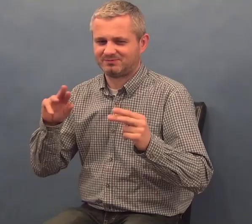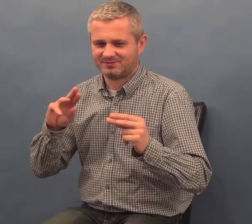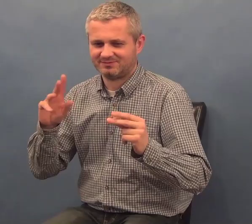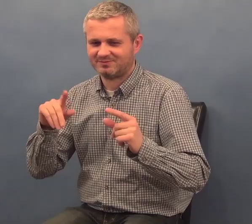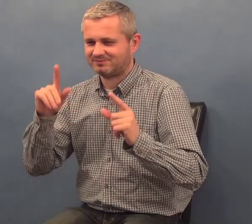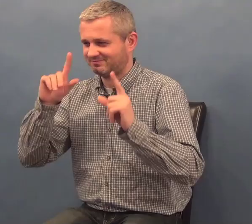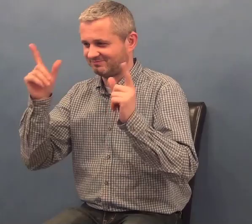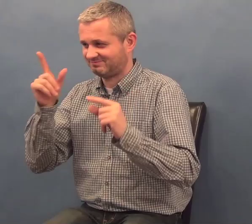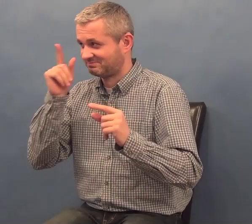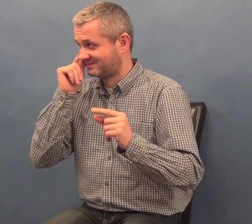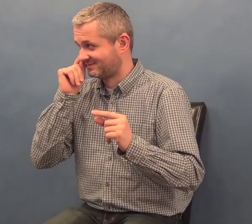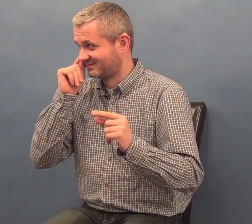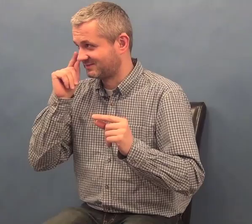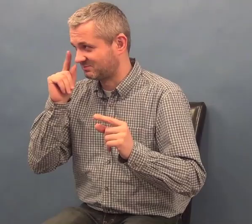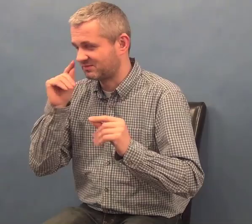Wszyscy idą spać?